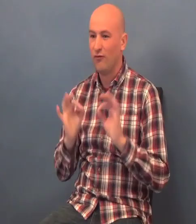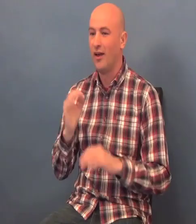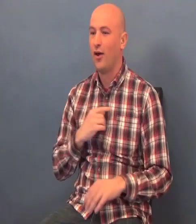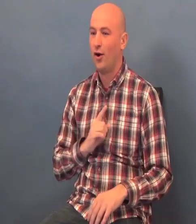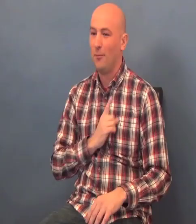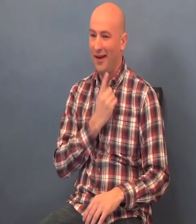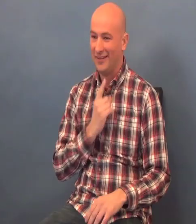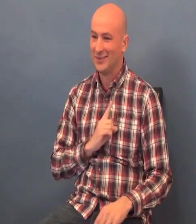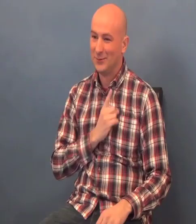Jestem romantyczny.